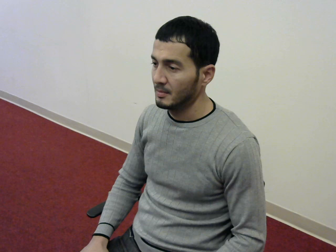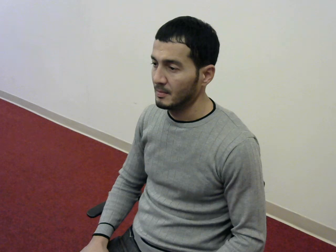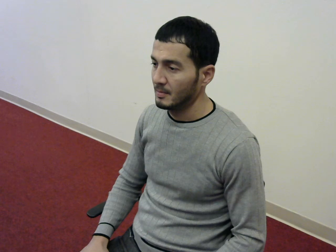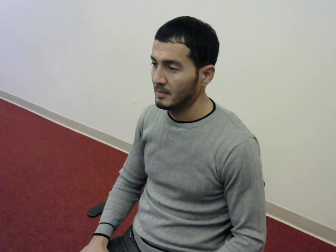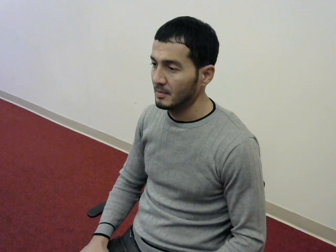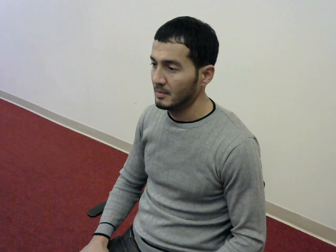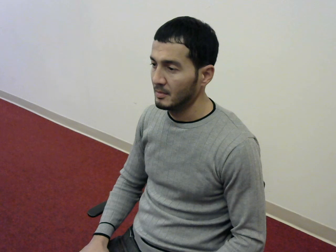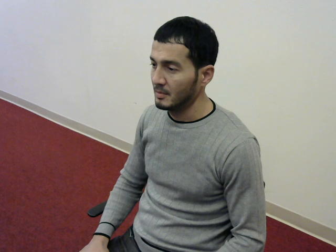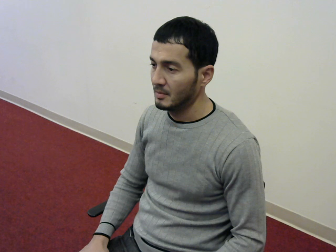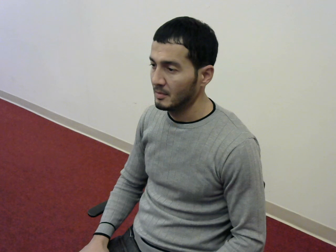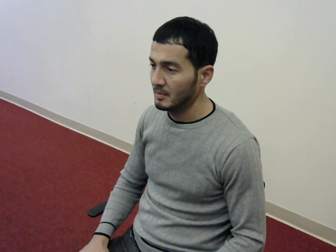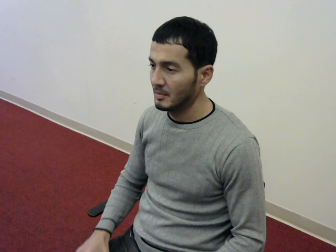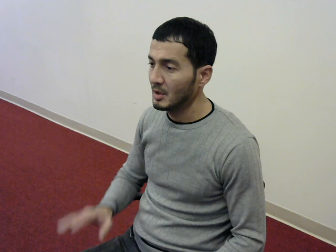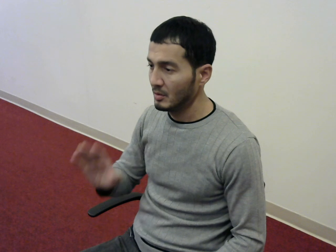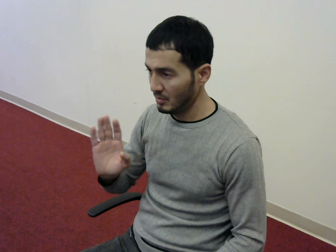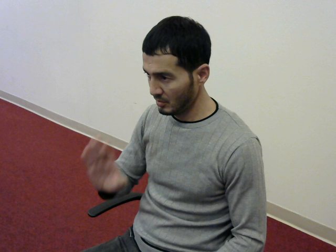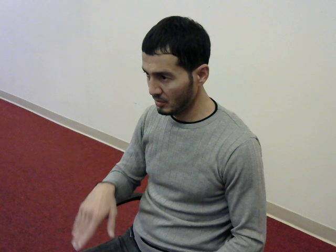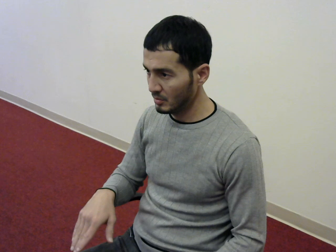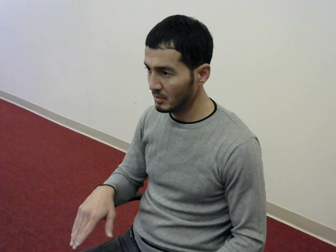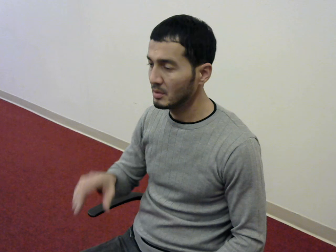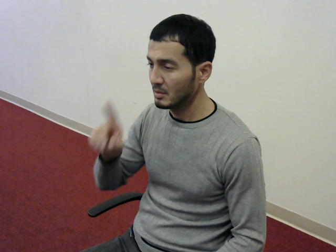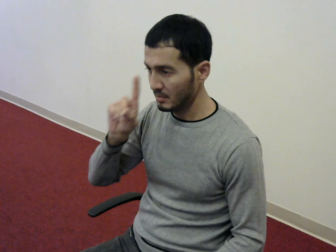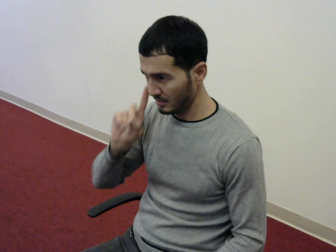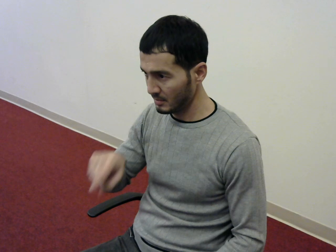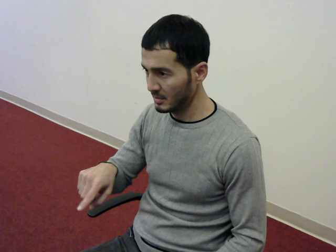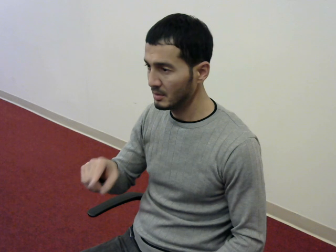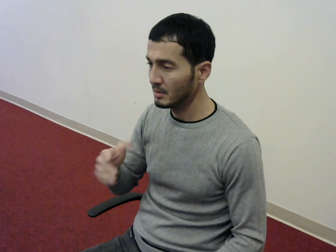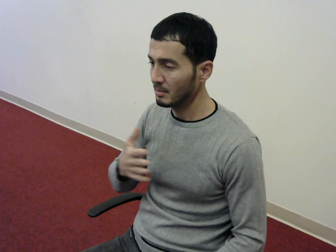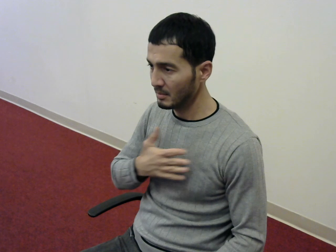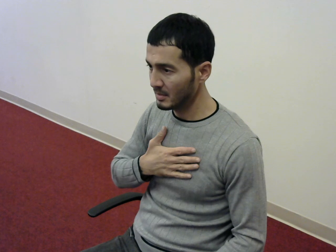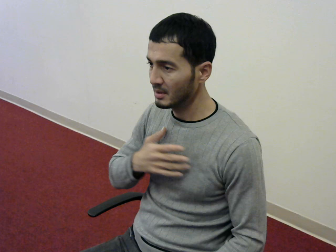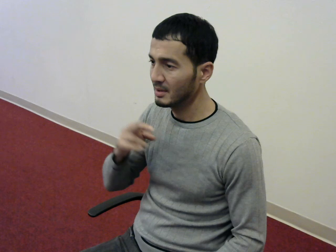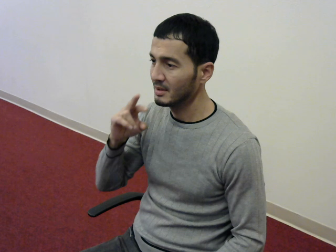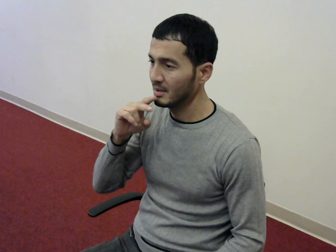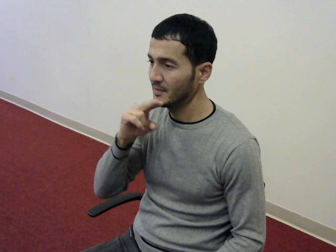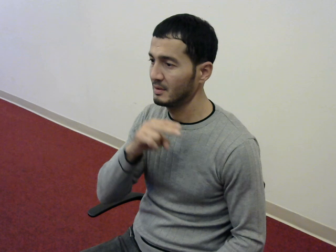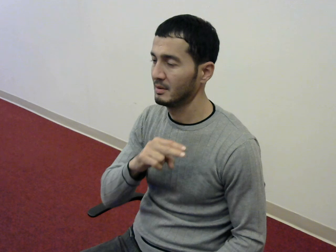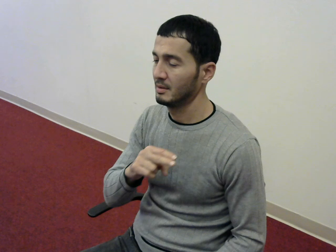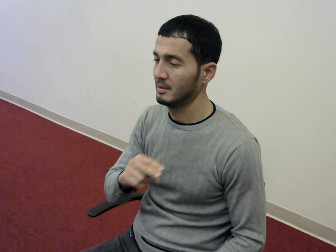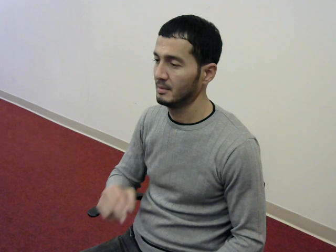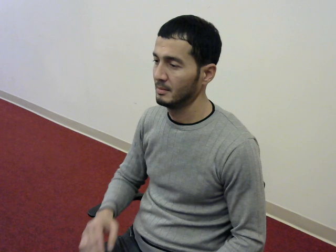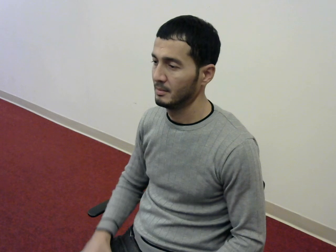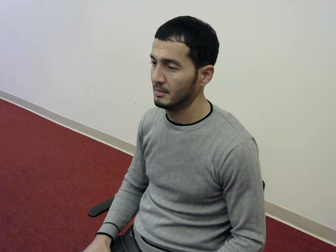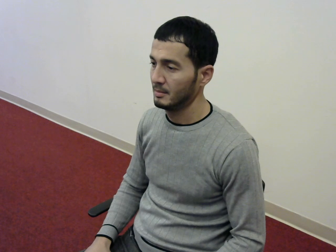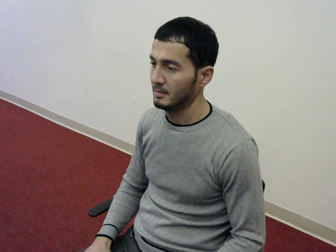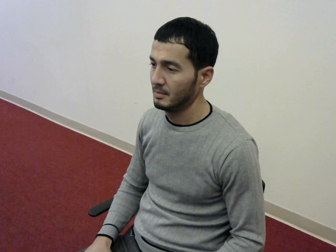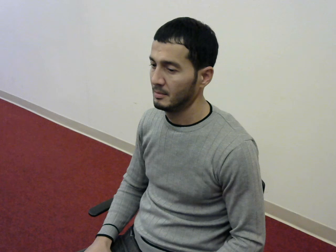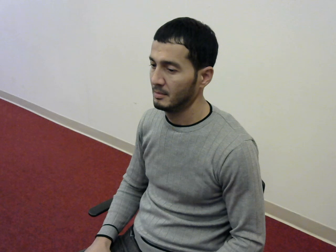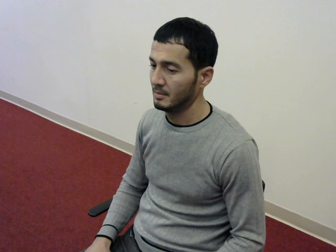Ola bilər mən zəhərlənmişəm